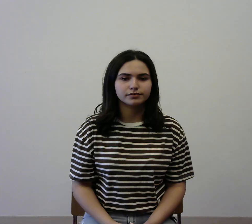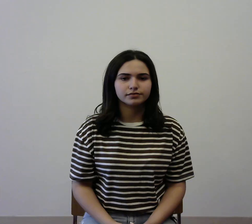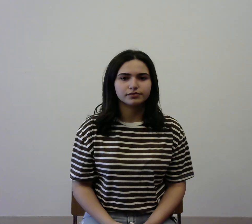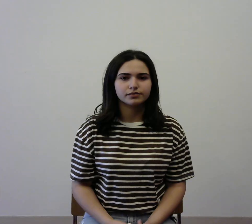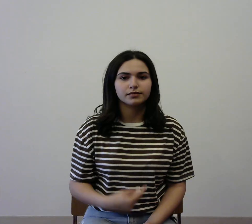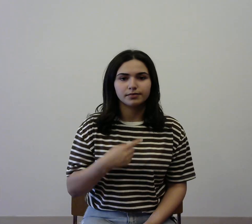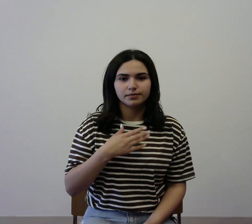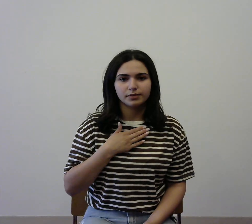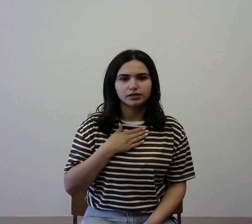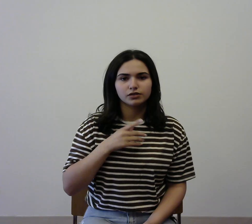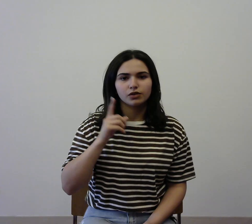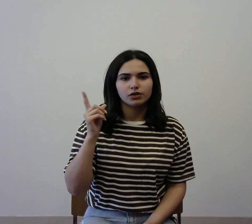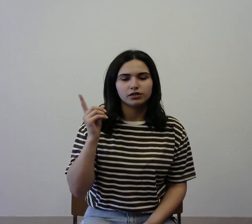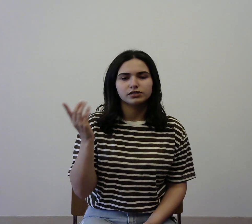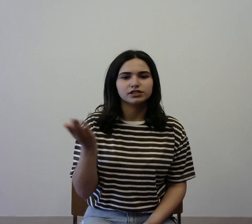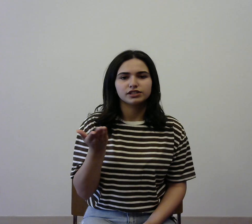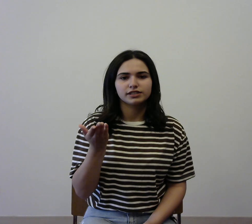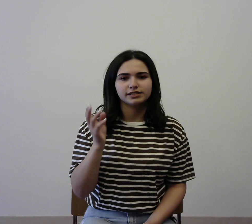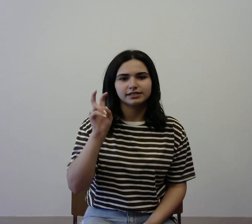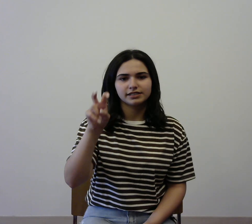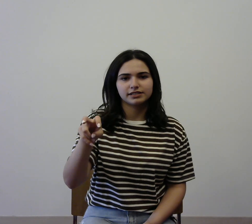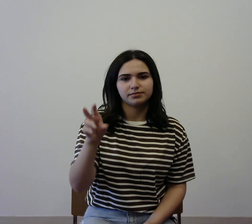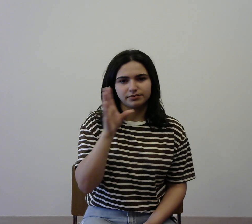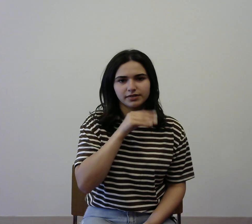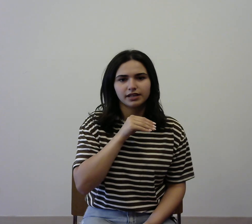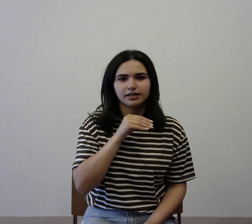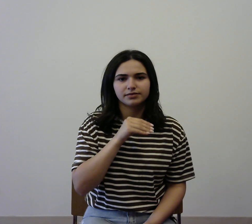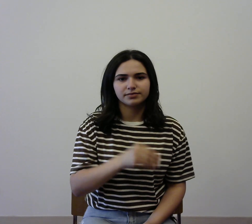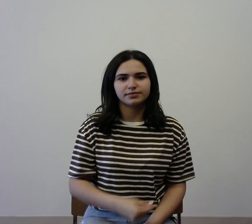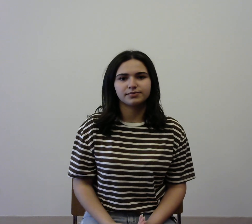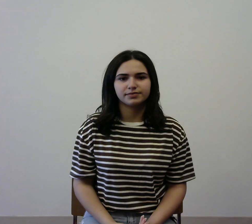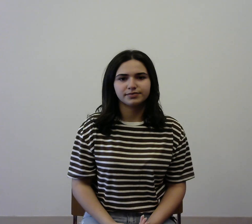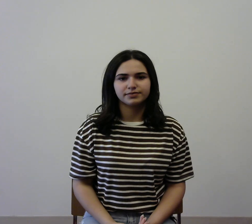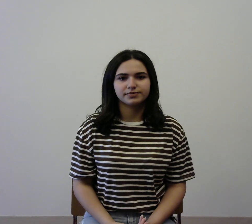Mən ora necə gedə bilərəm?